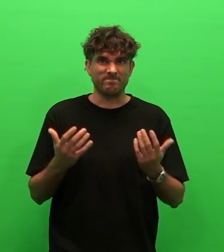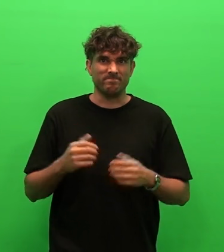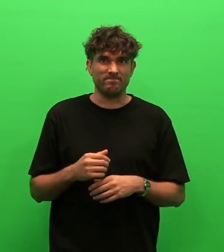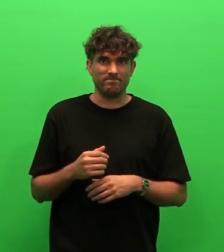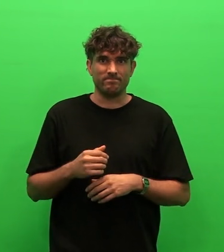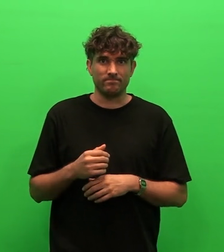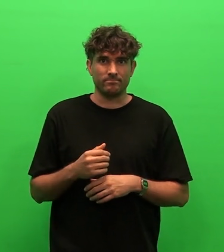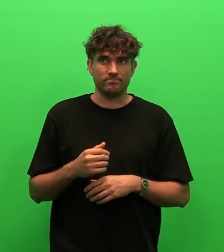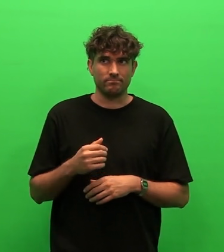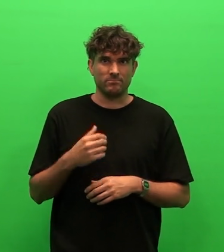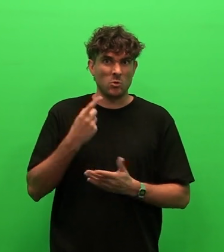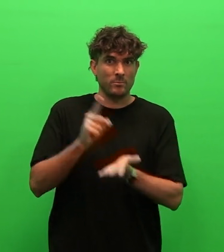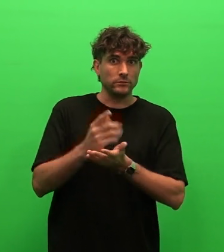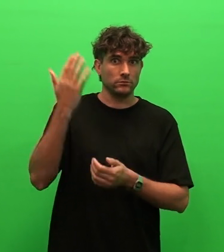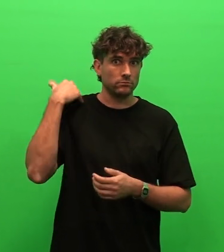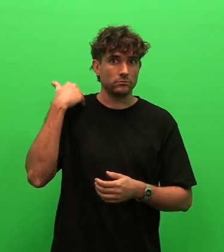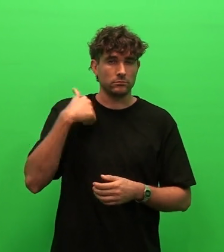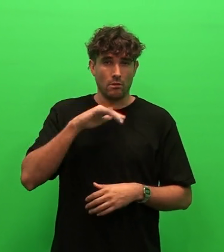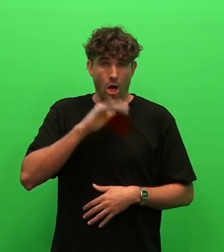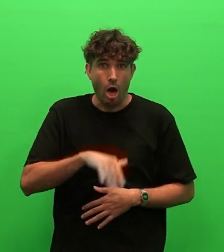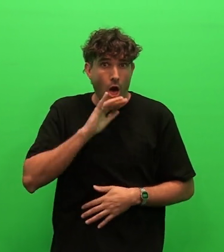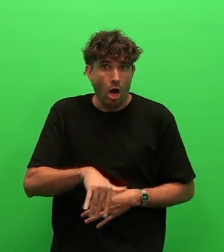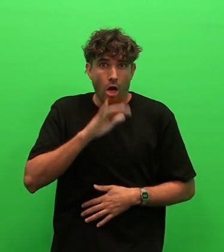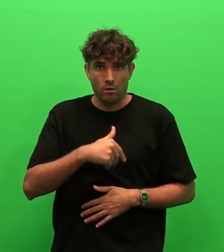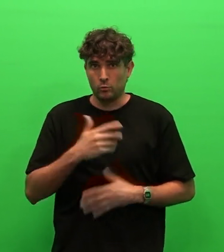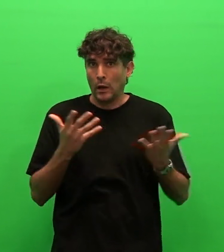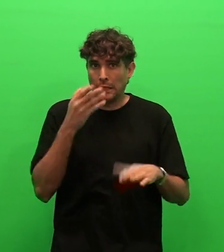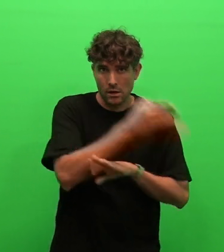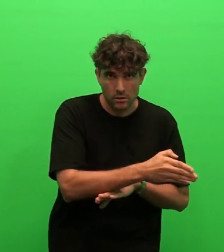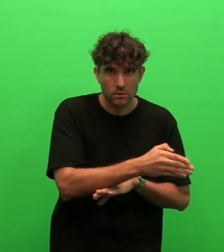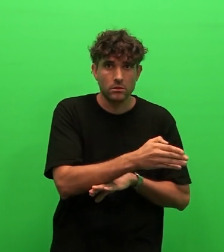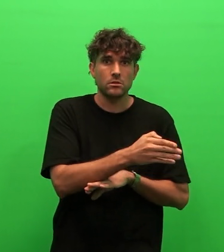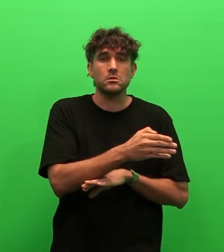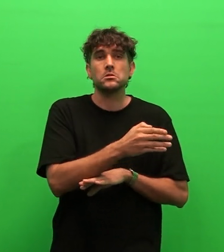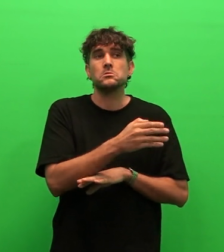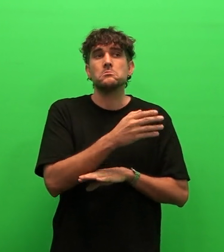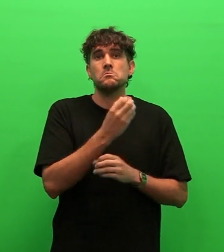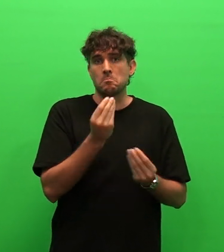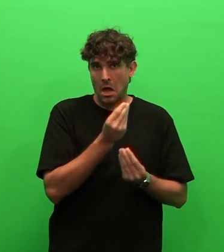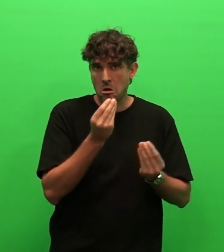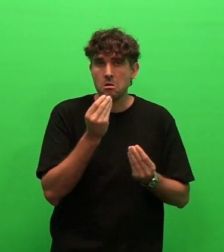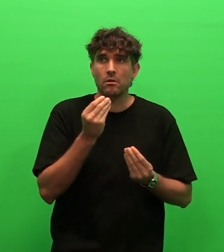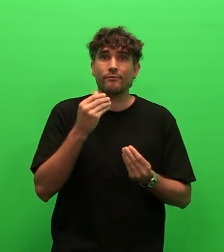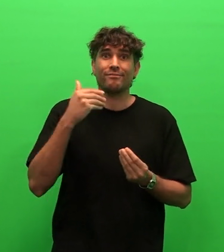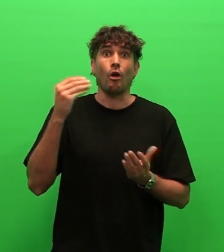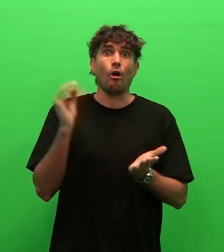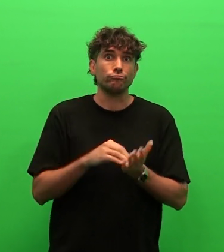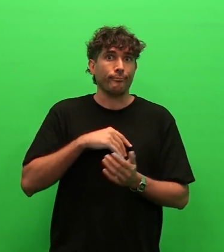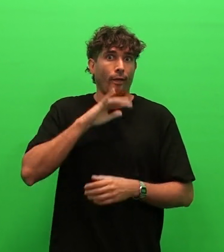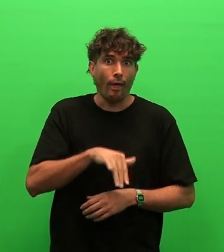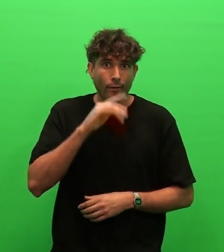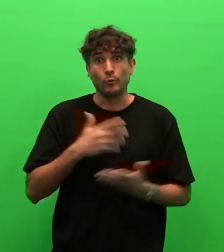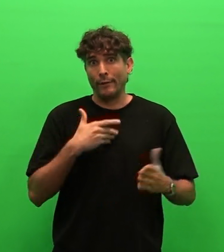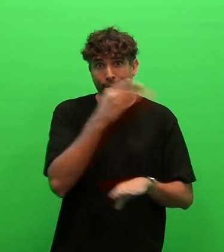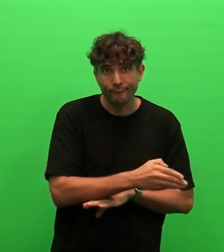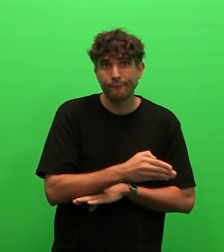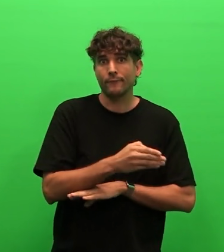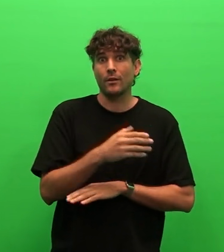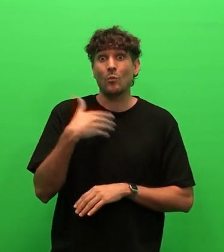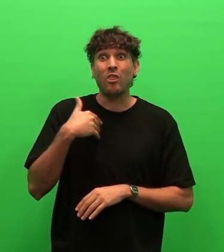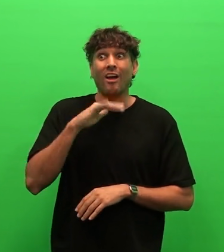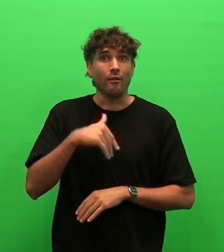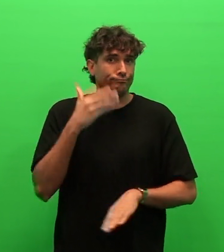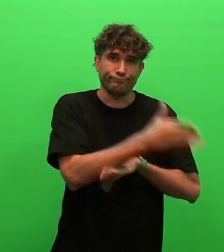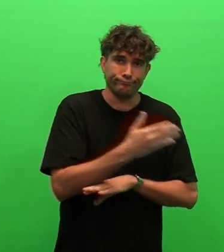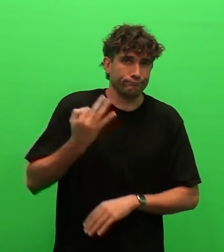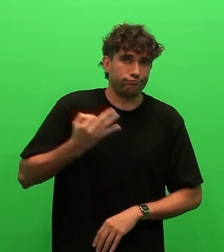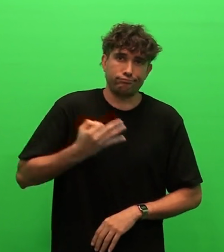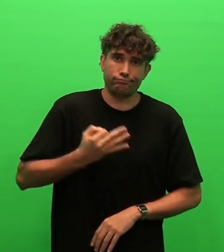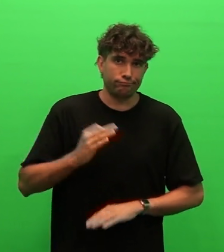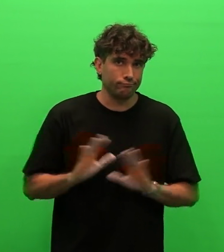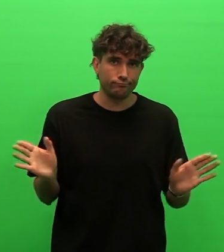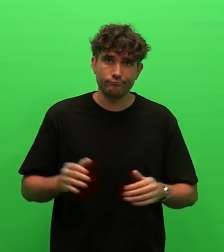Sí, fa un mes vomitava molt, vaig anar a urgències i em vaig trobar millor. Vaig tornar a tenir vòmits i vaig tornar a urgències. Quan vomito he d'anar a urgències.